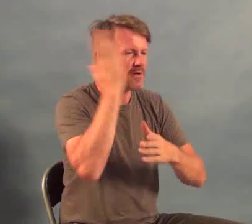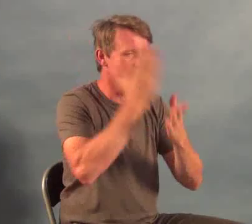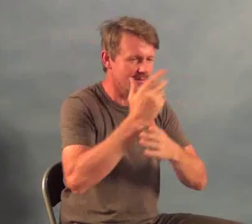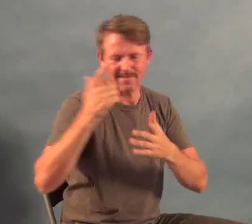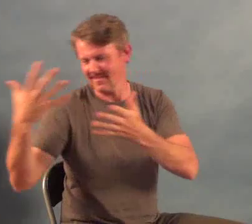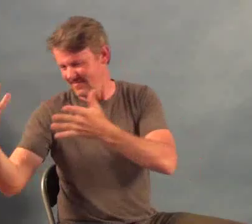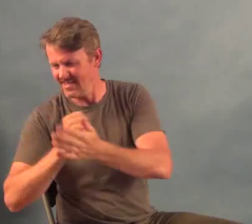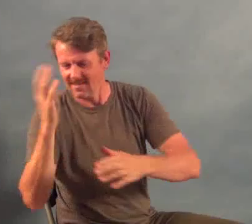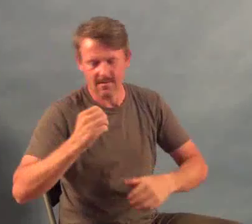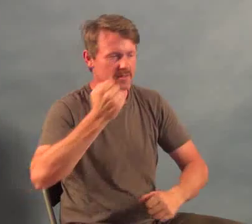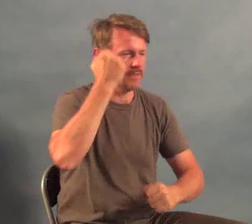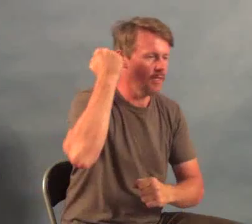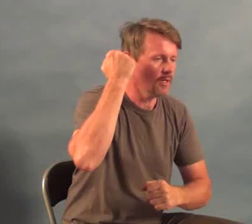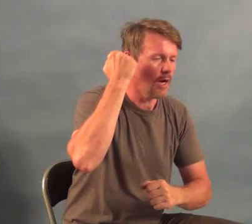Strażak wziął toporek, wziął zamach, ale nagle się zatrzymał.